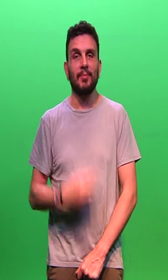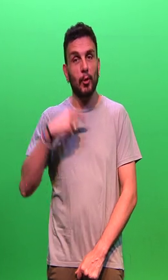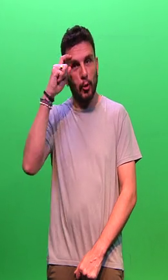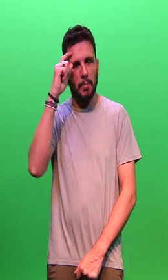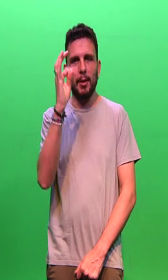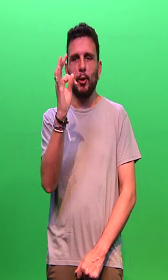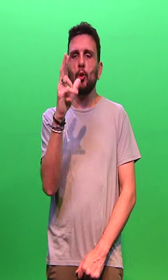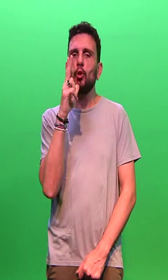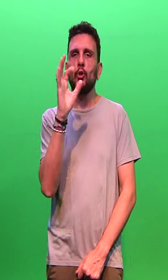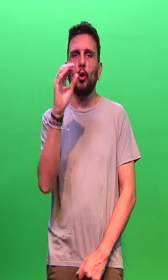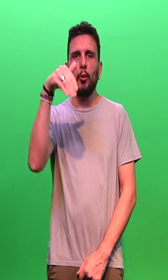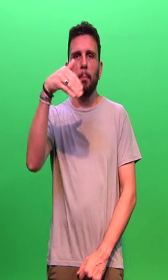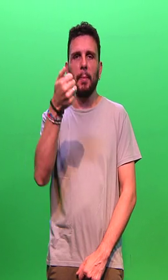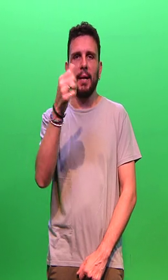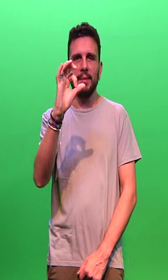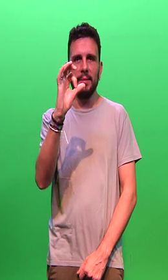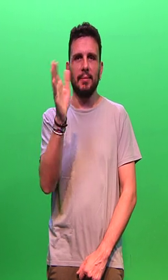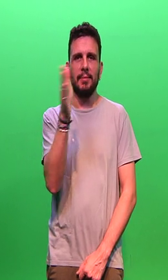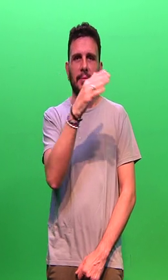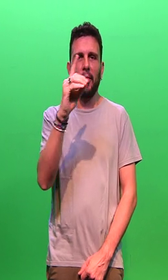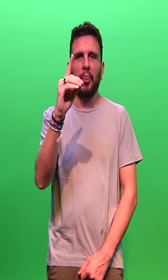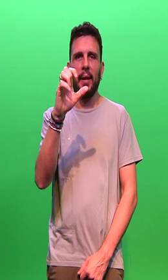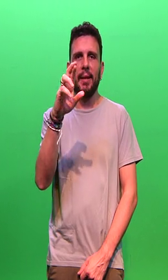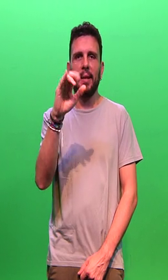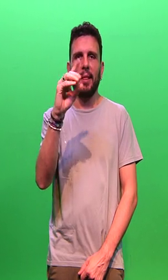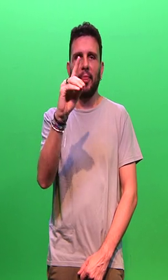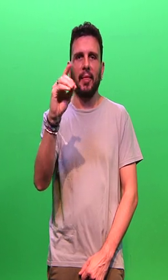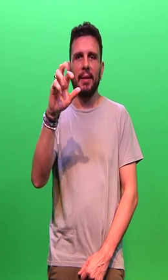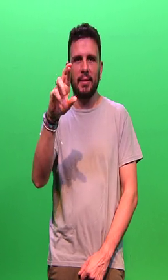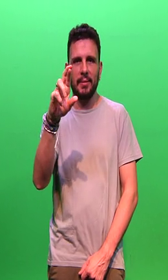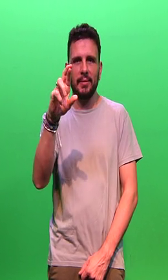El meu nom és Thomas Deridder.